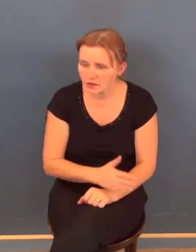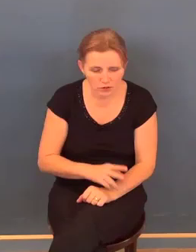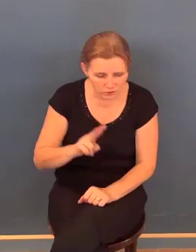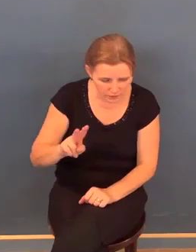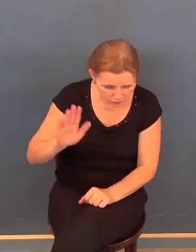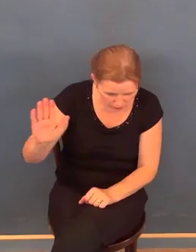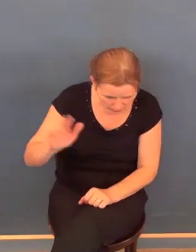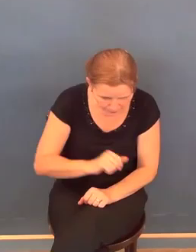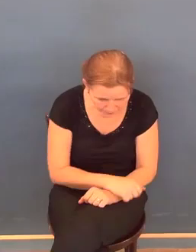Tylko dwie godziny.